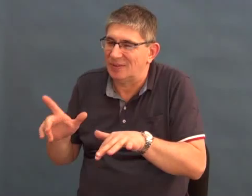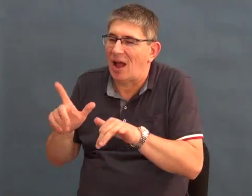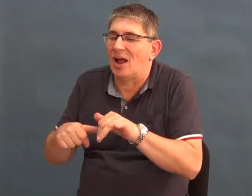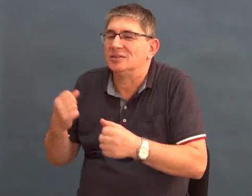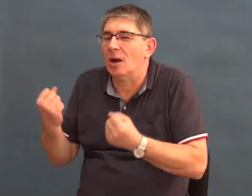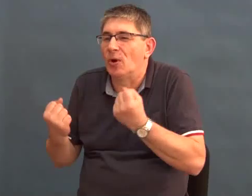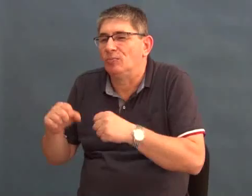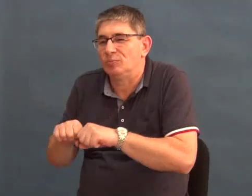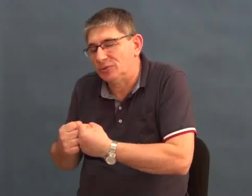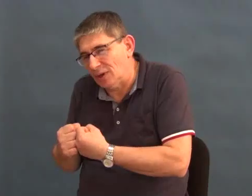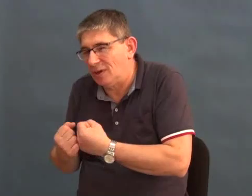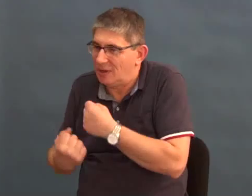Ale samochód jest zepsuty.